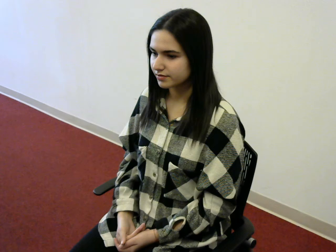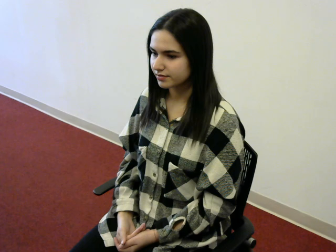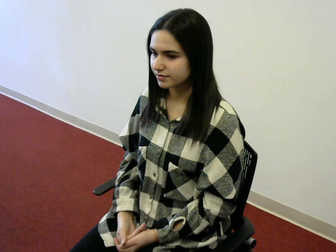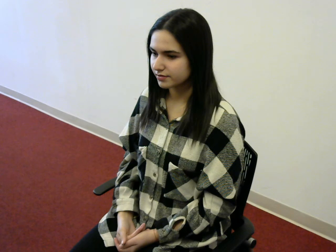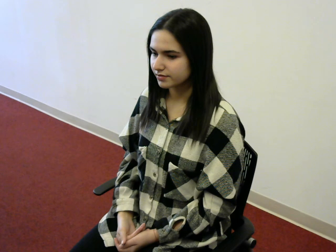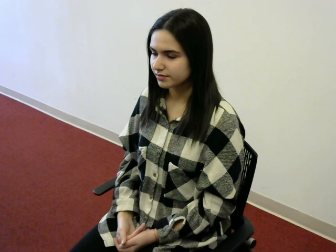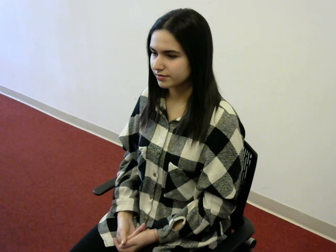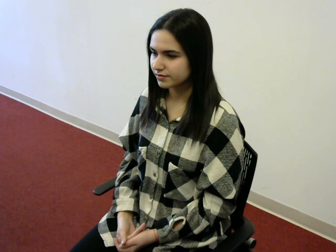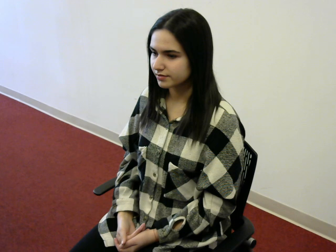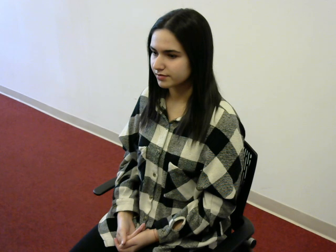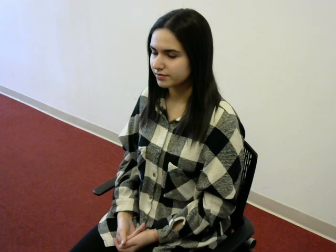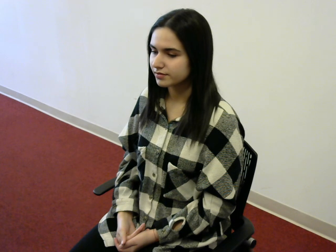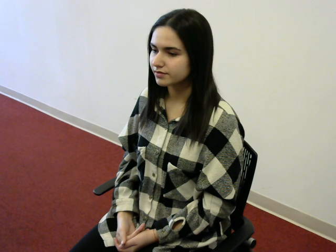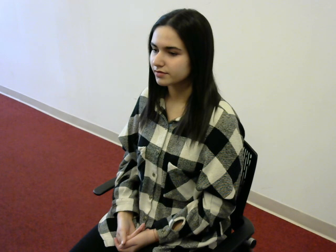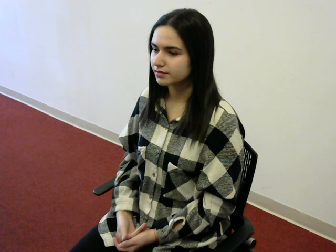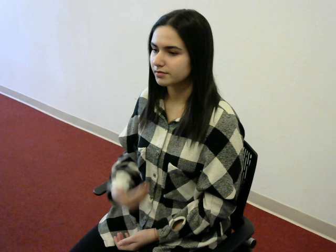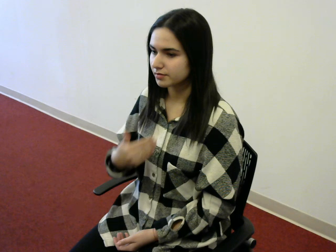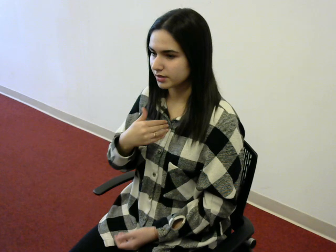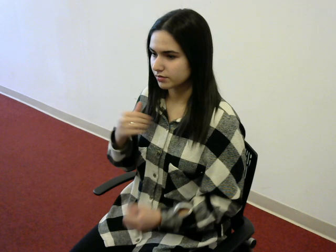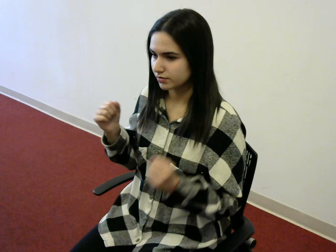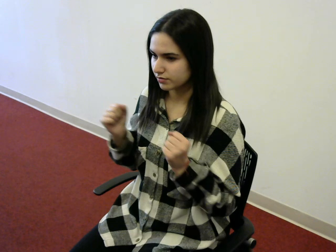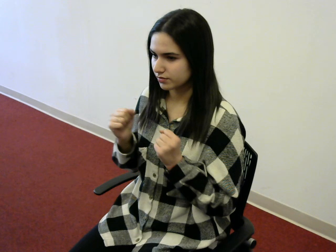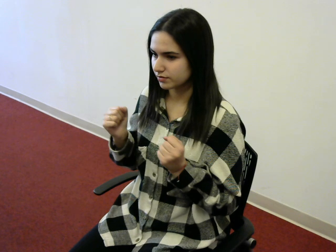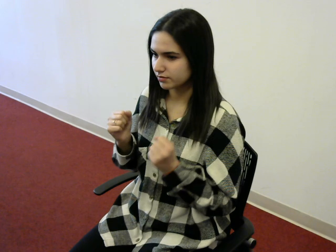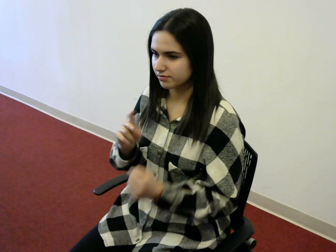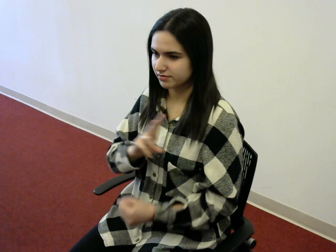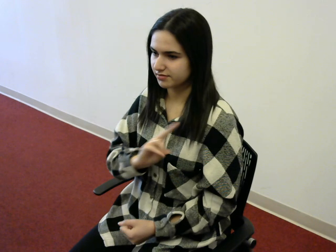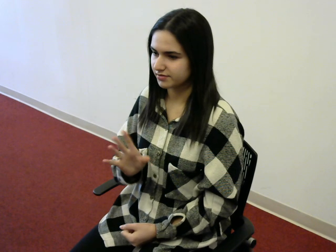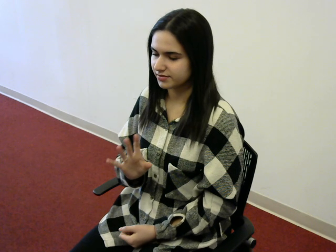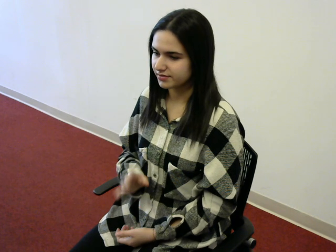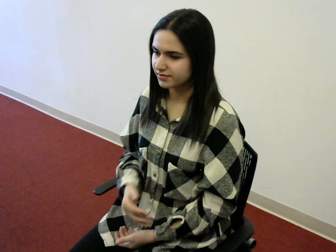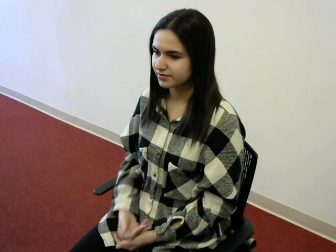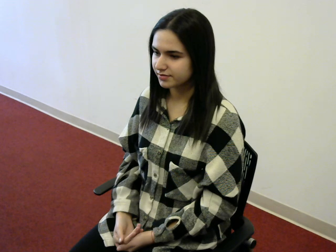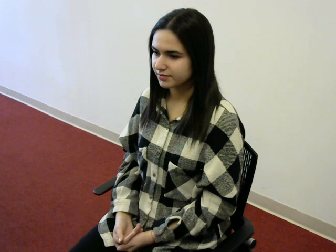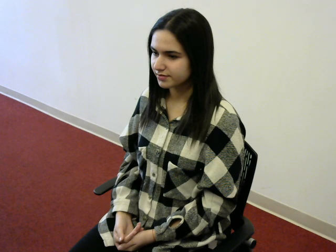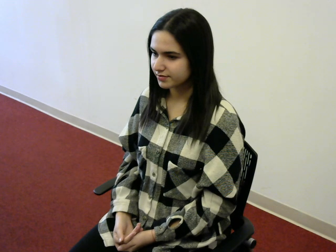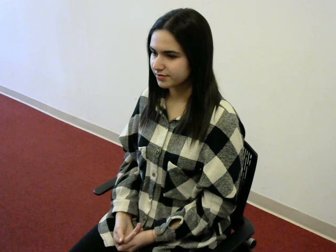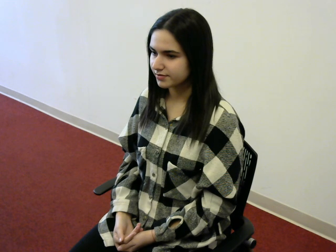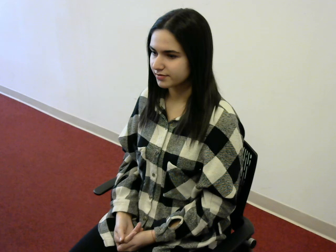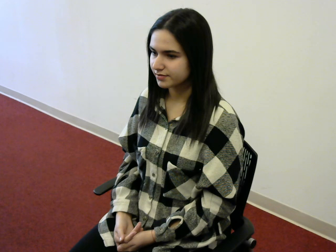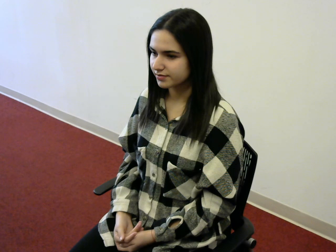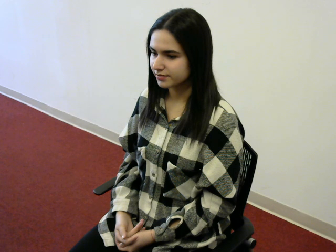Mən qışı sevmirəm